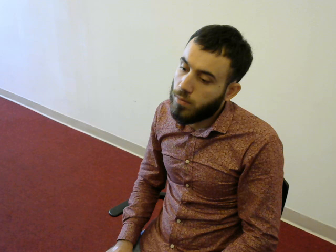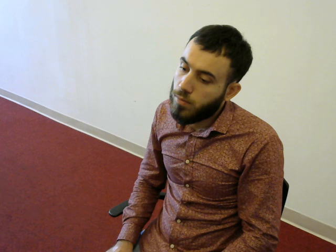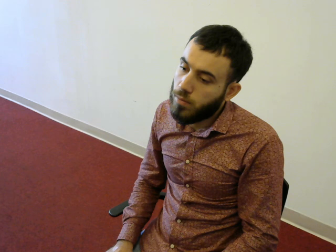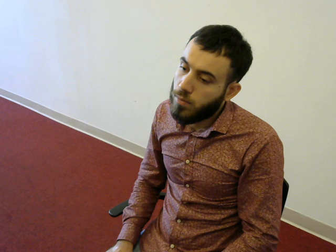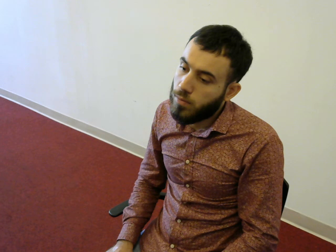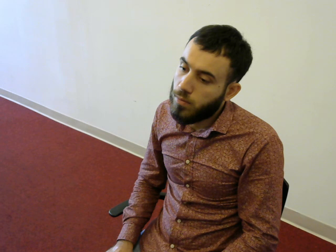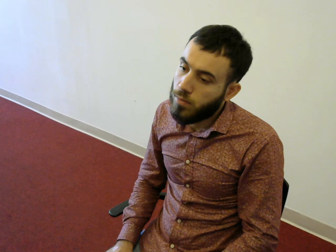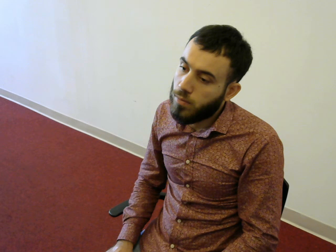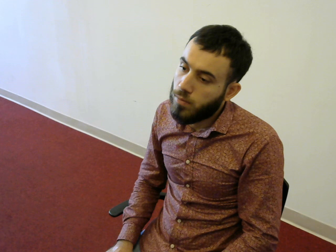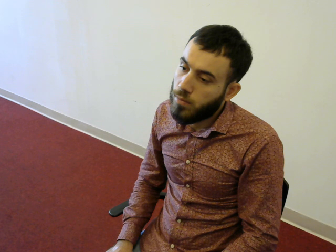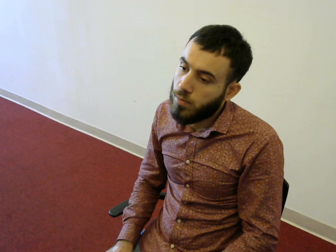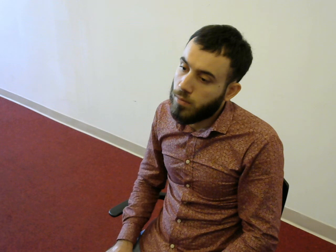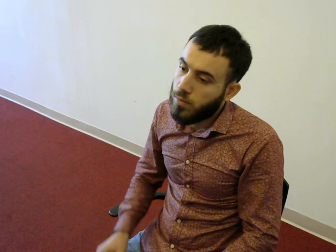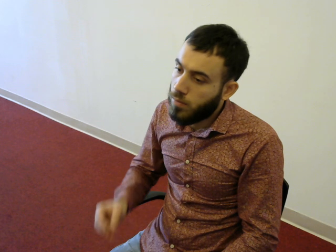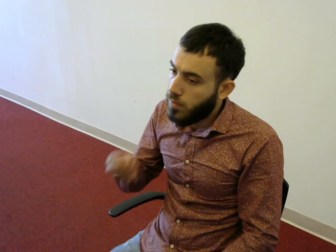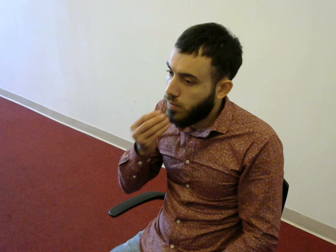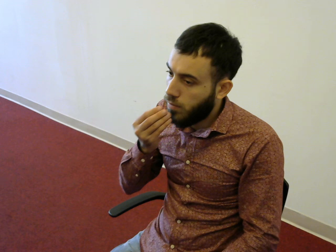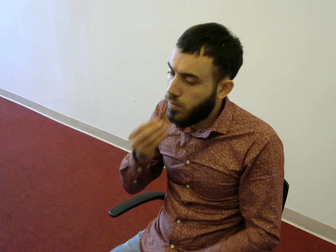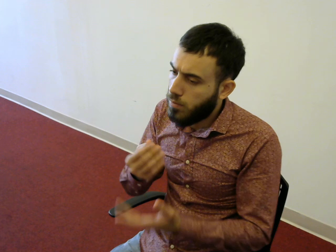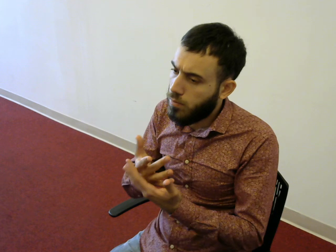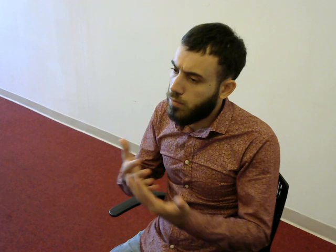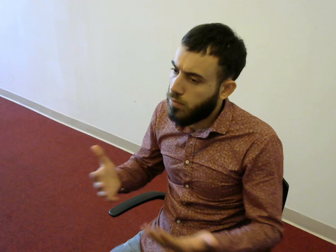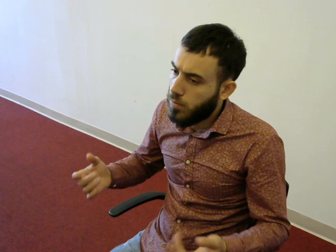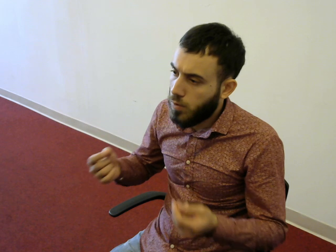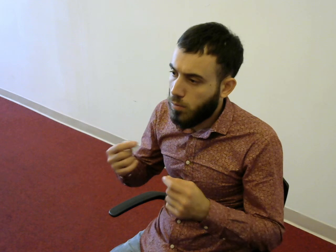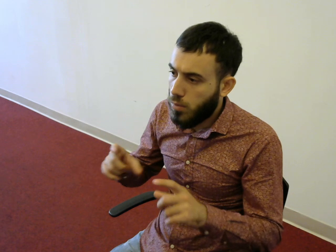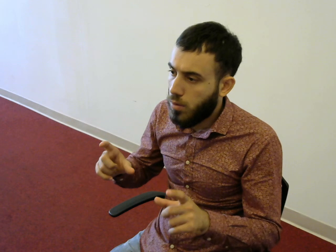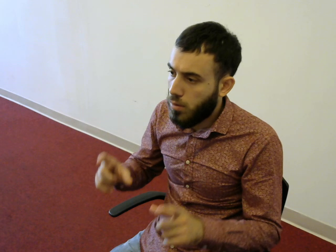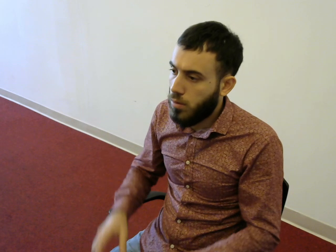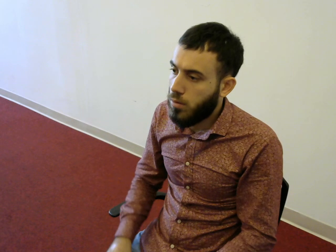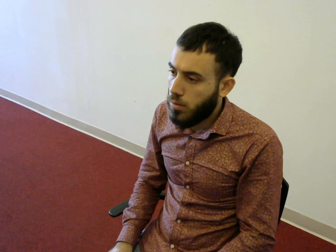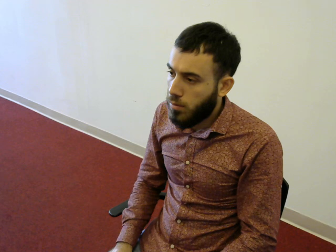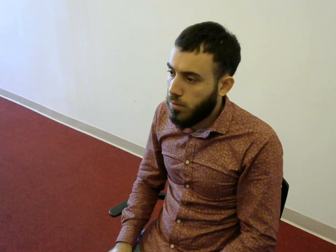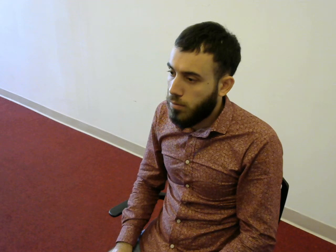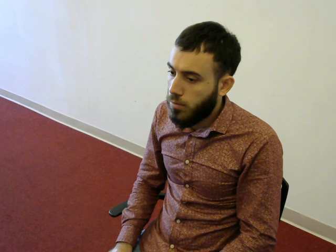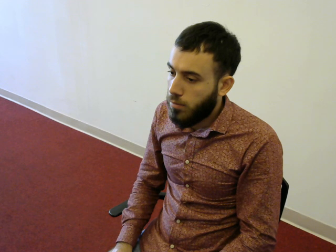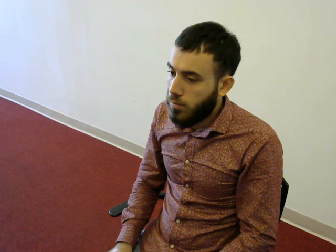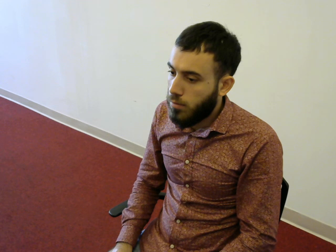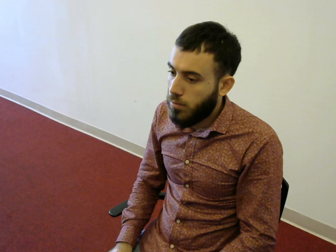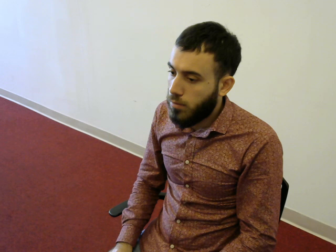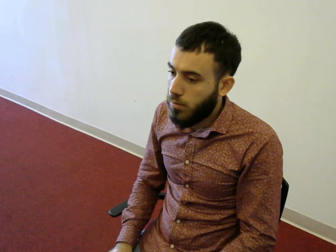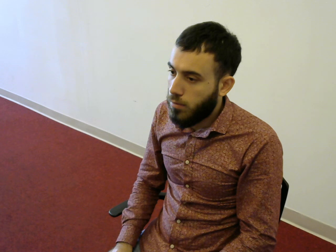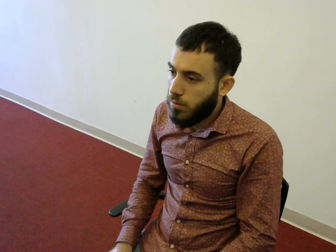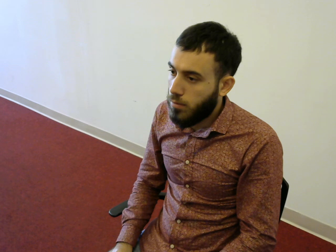Ərzaq bahalaşıb